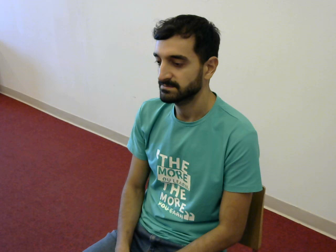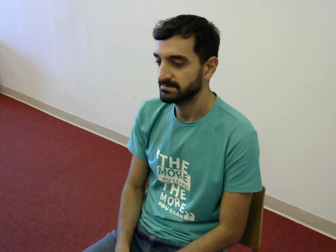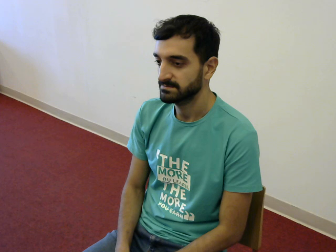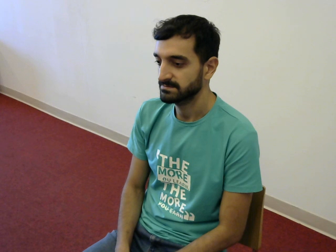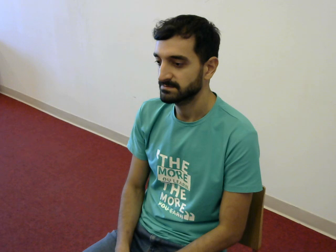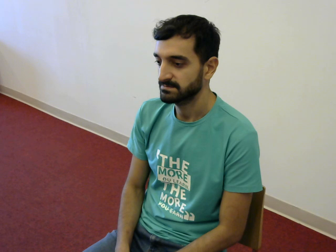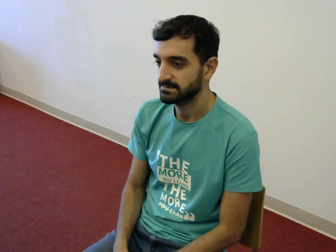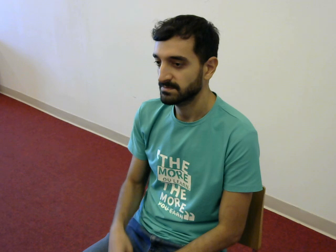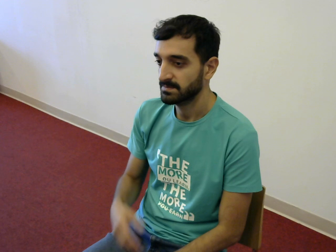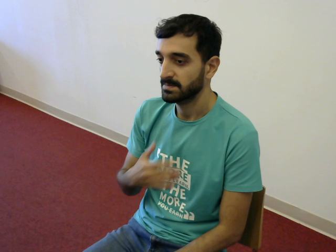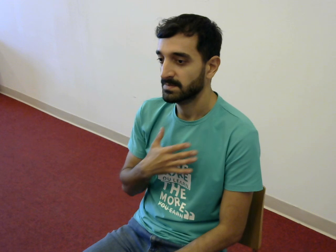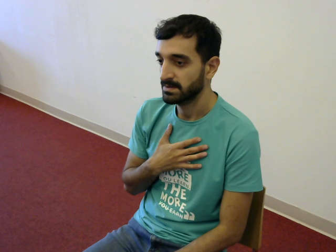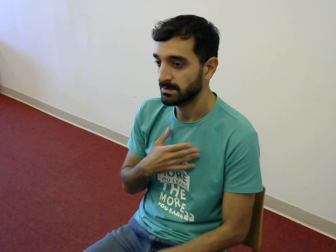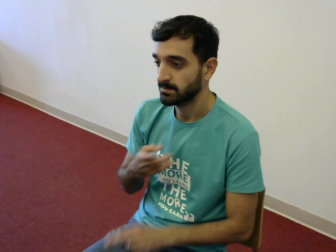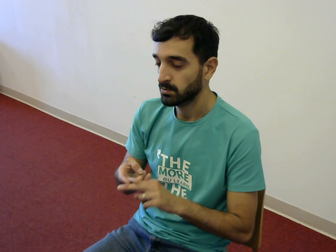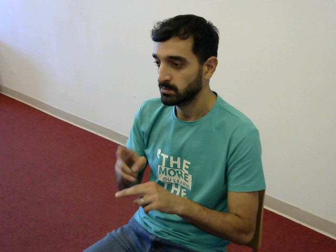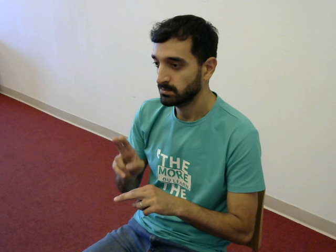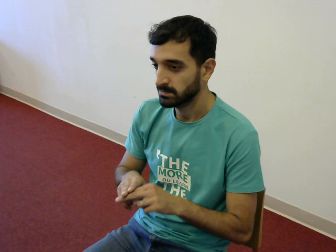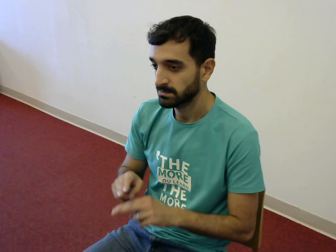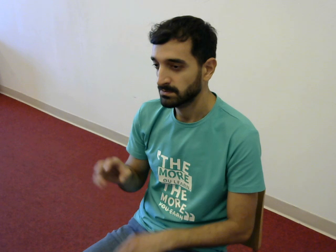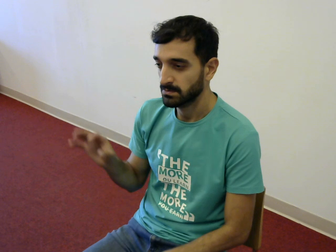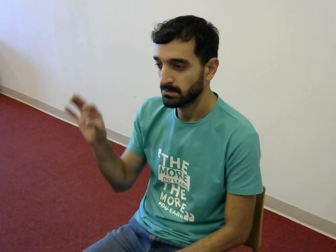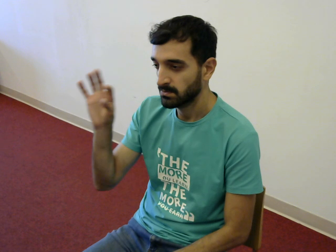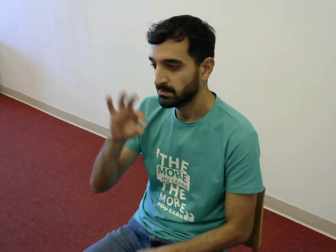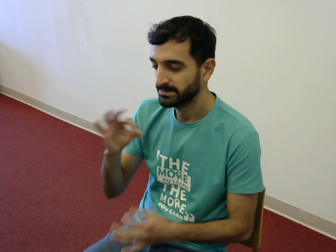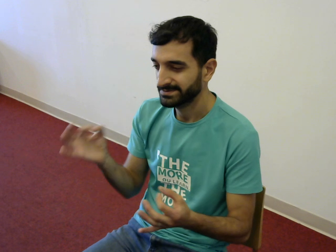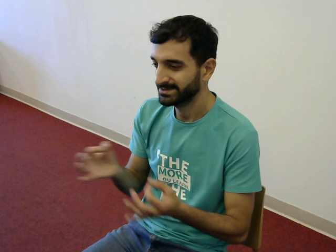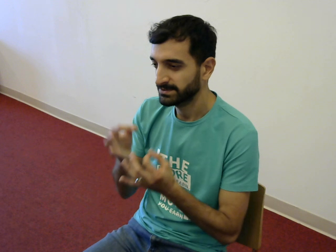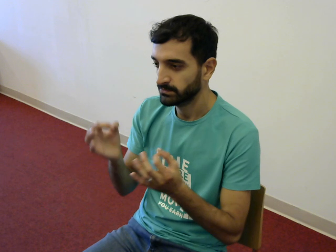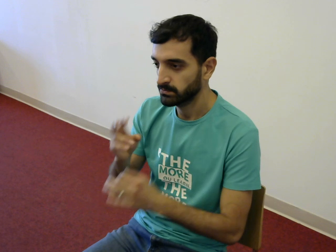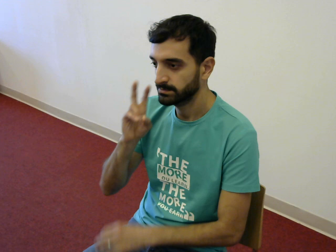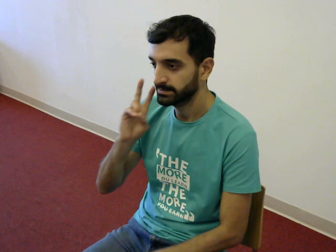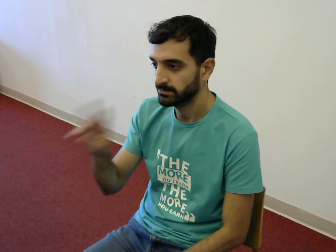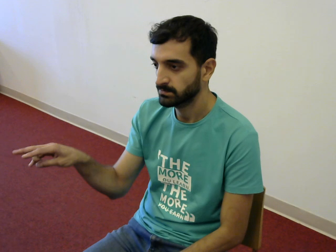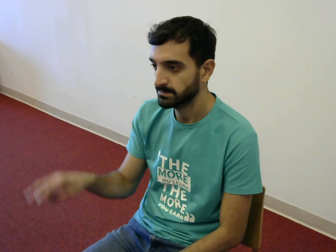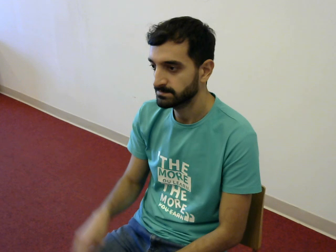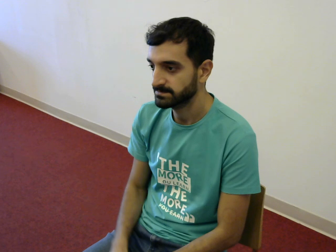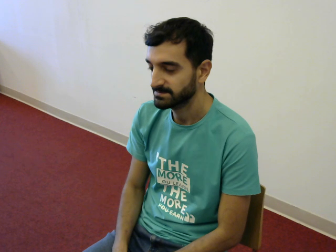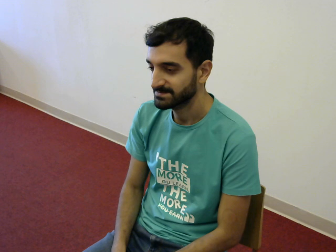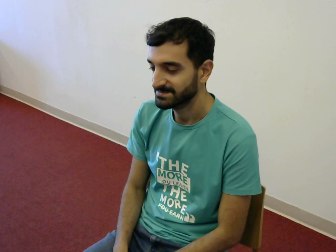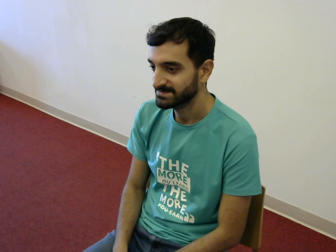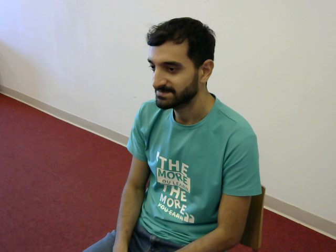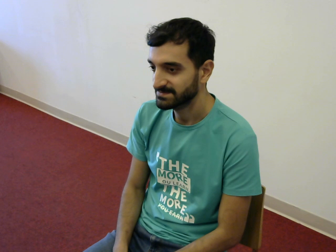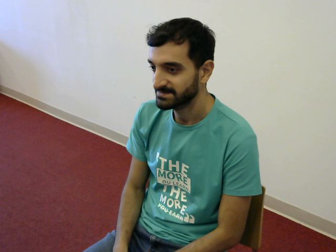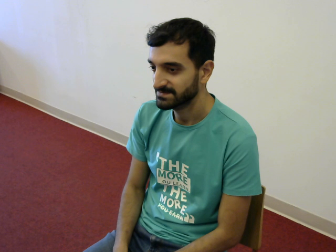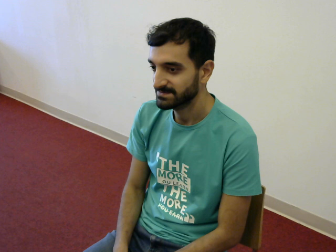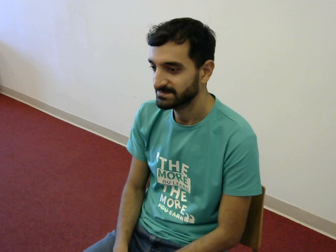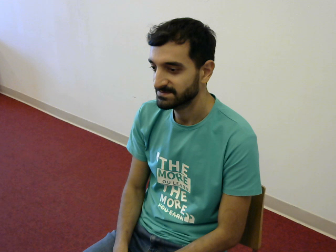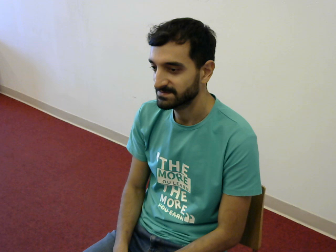Mən bu barədə heç nə bilmirəm